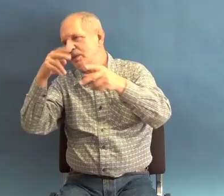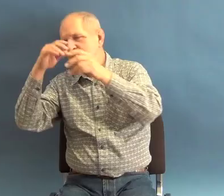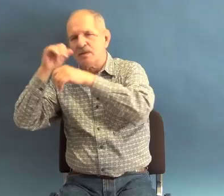Zwiedzają, zwiedzają...